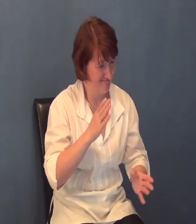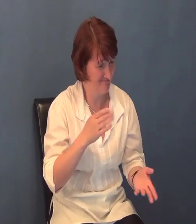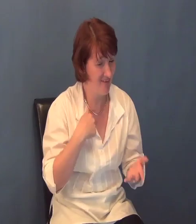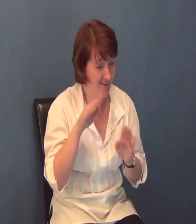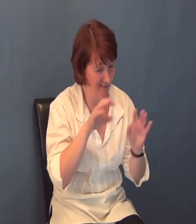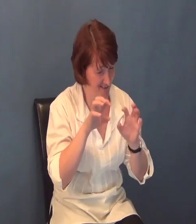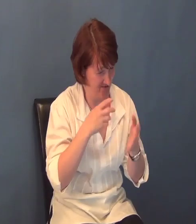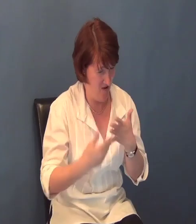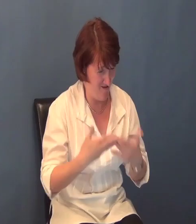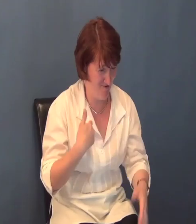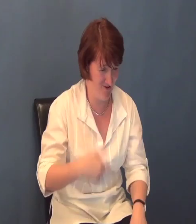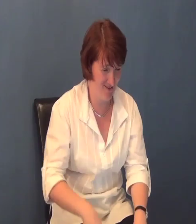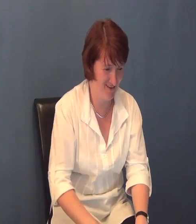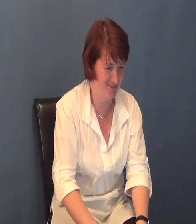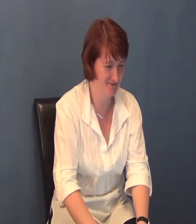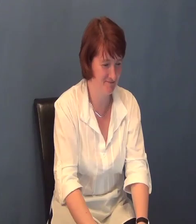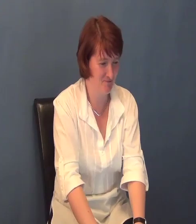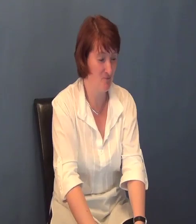Nie pomyślałam, słabo patrzę.